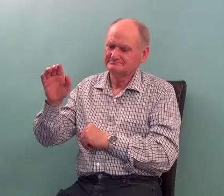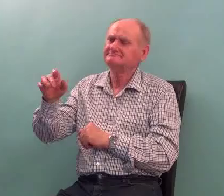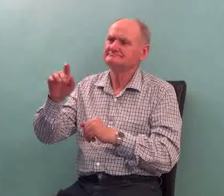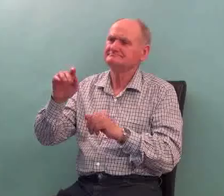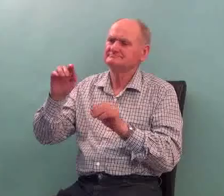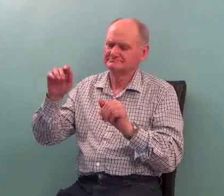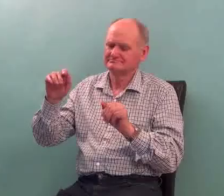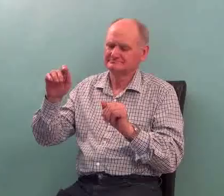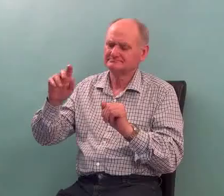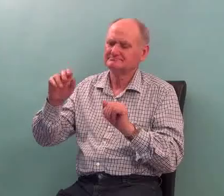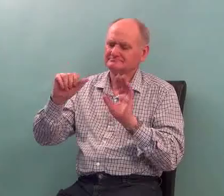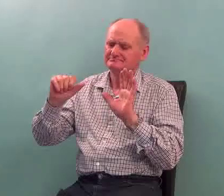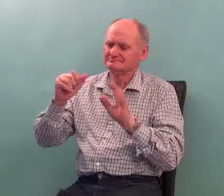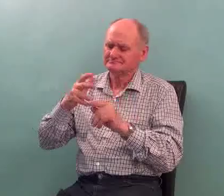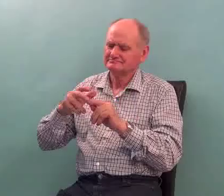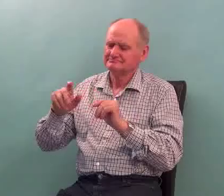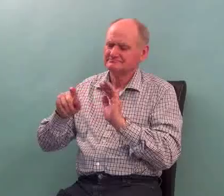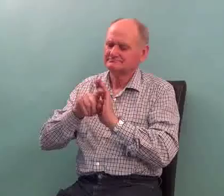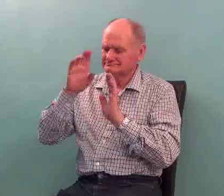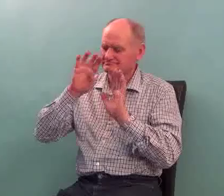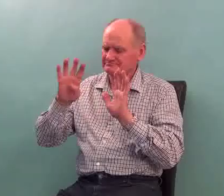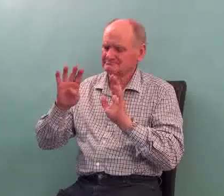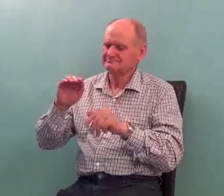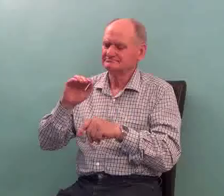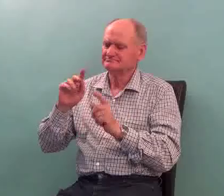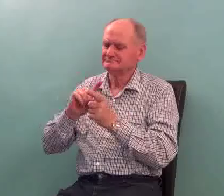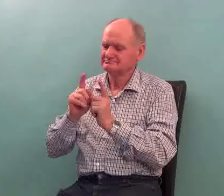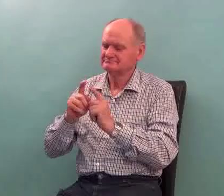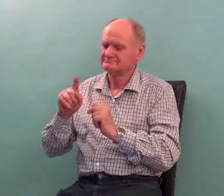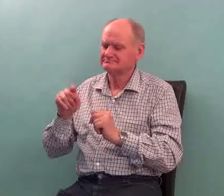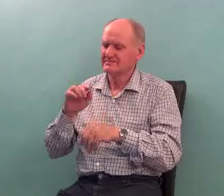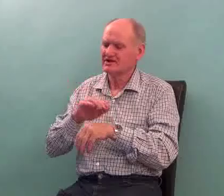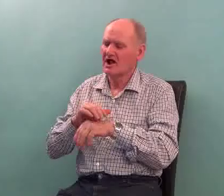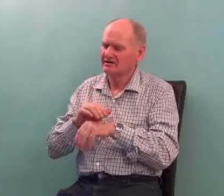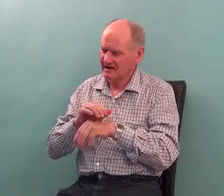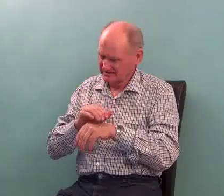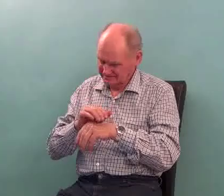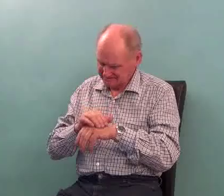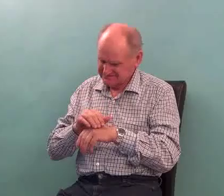Szósta trzydzieści do dziewiątej wieczorem spotykam się z kolegą.